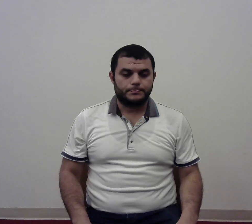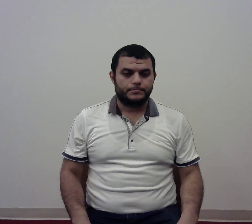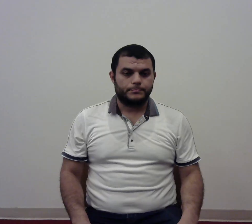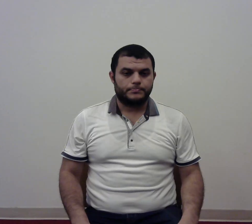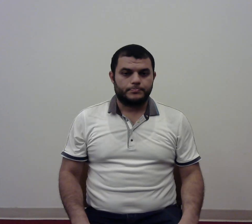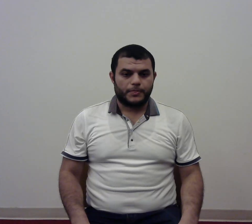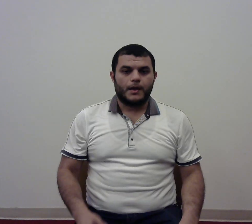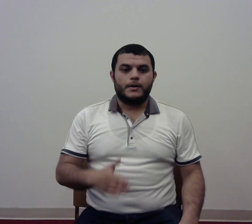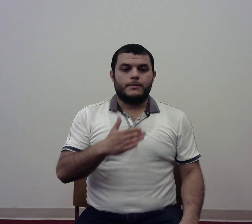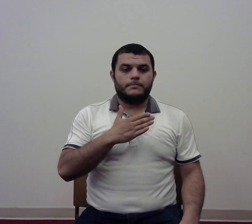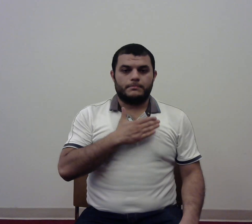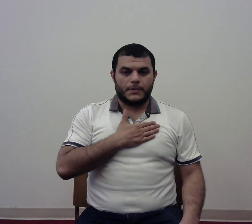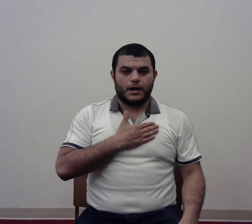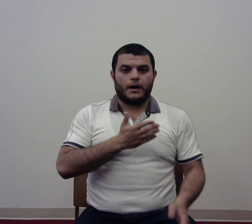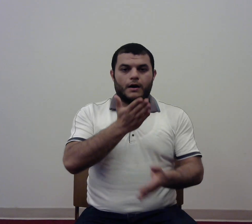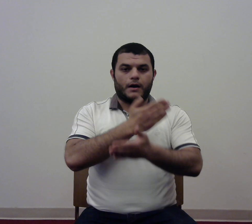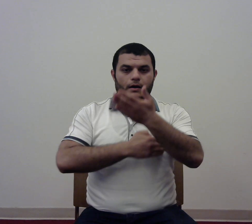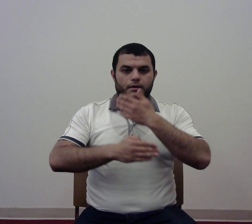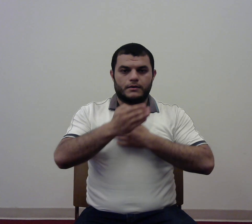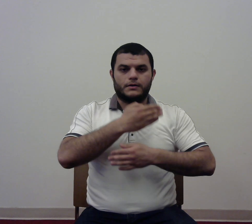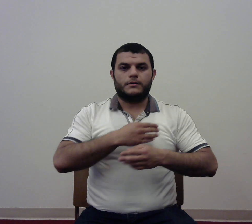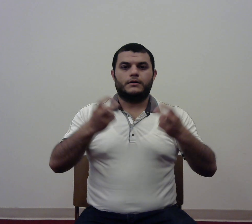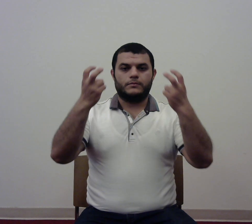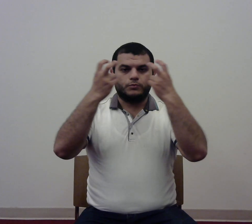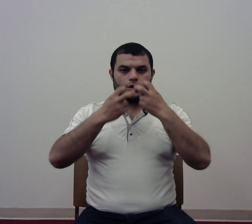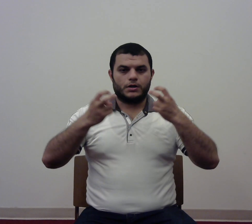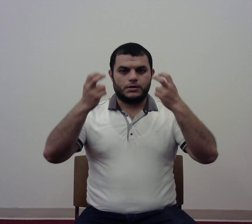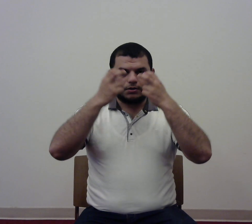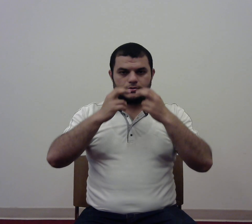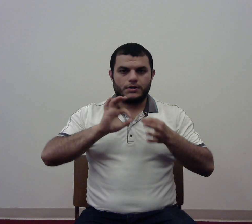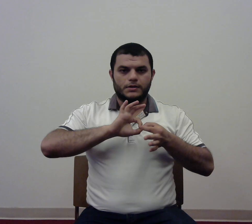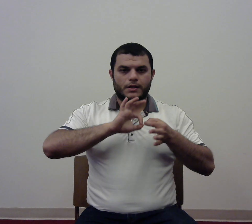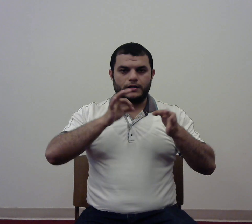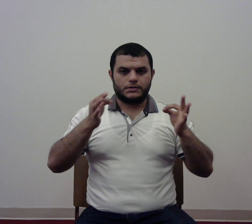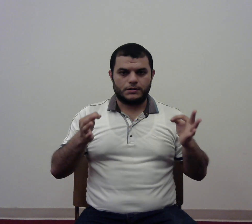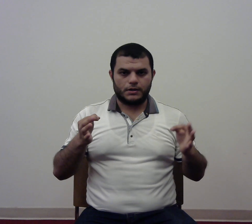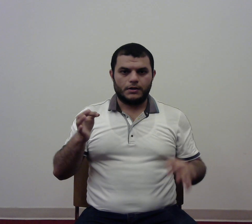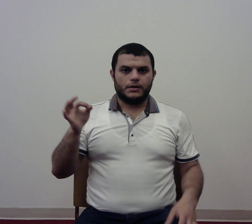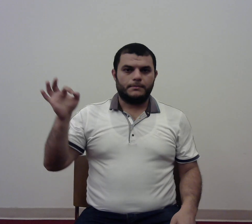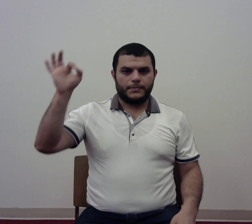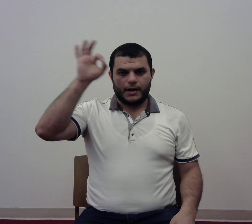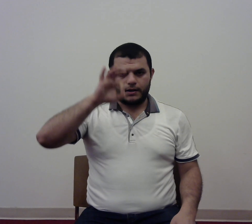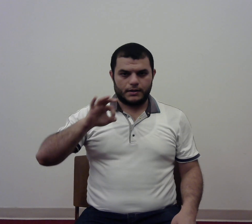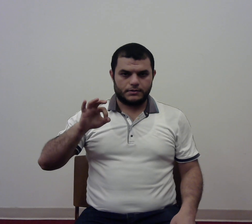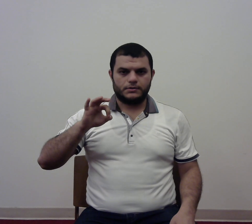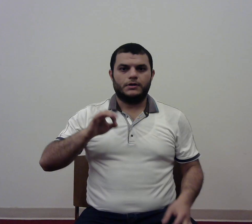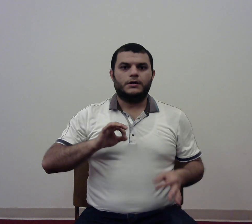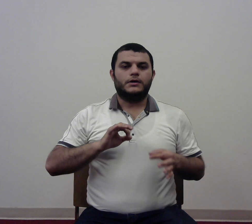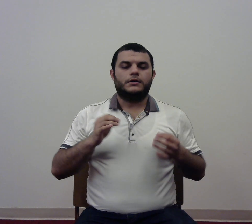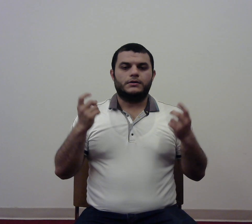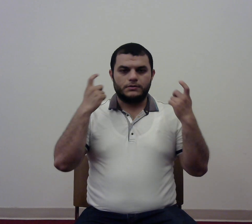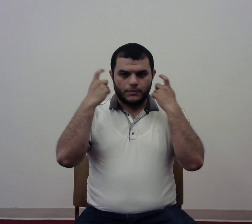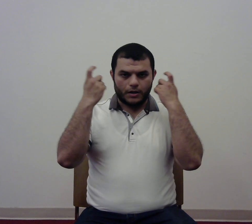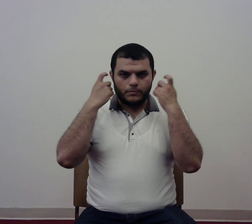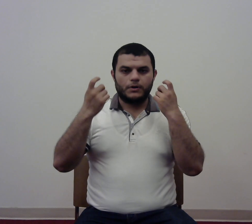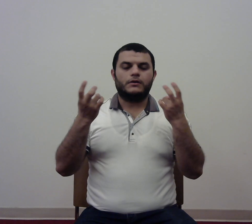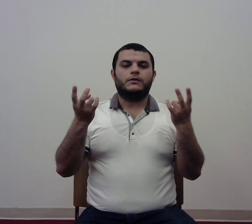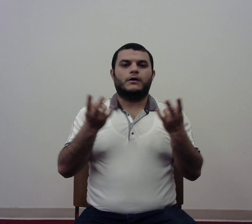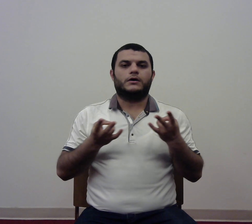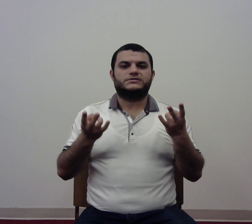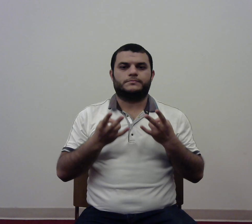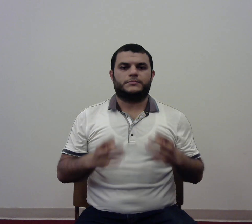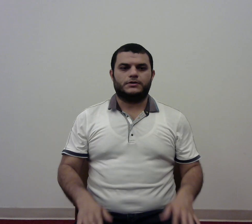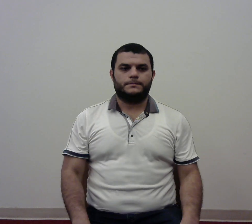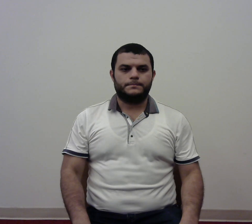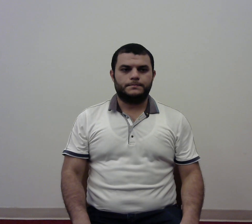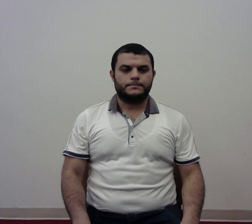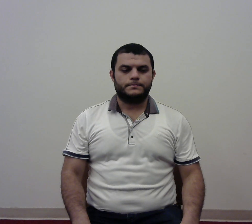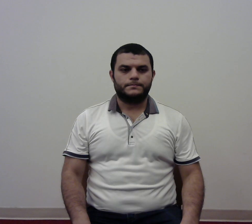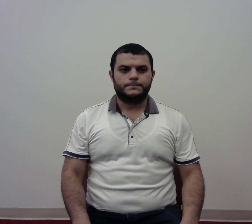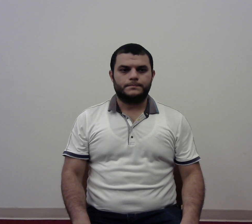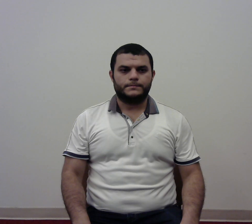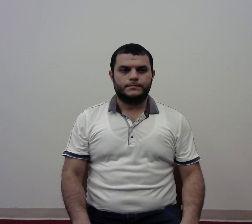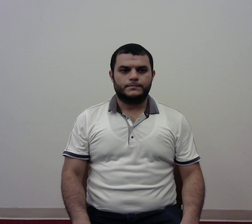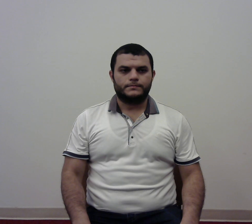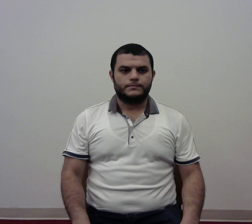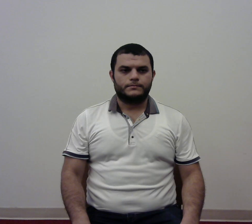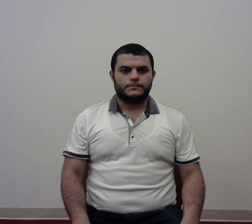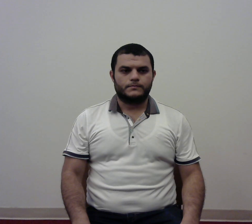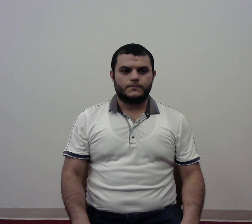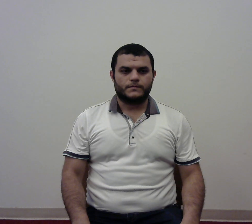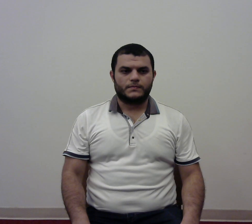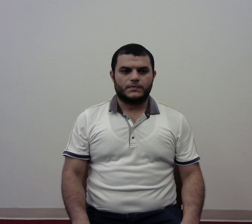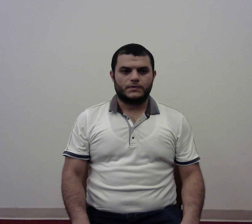Mənə əlillik müayinəsinin nəticəsi barədə məlumat lazımdır